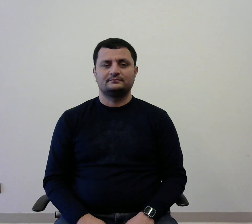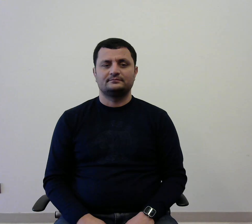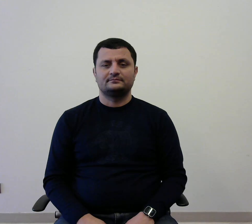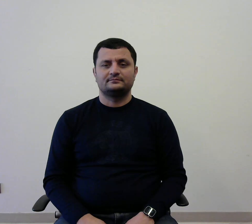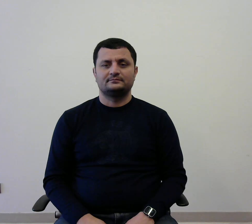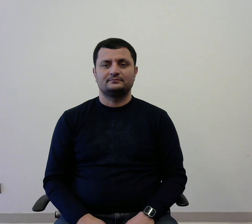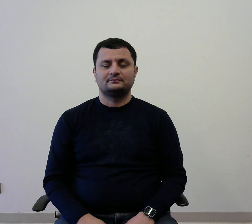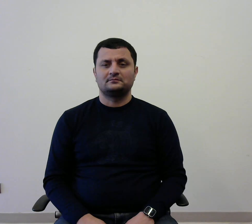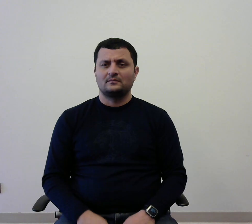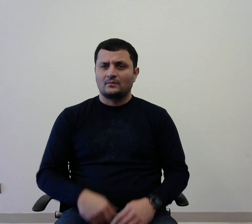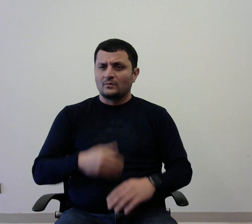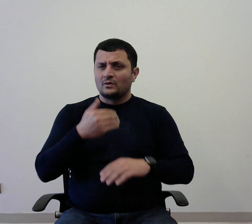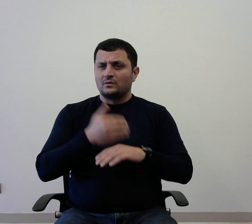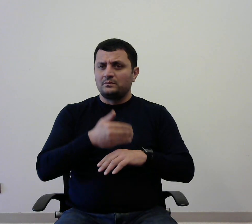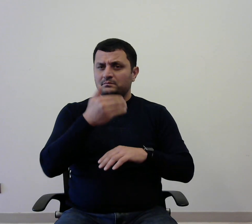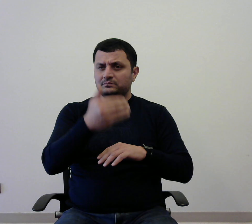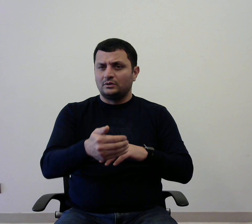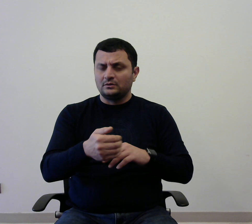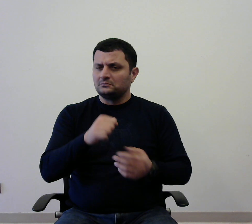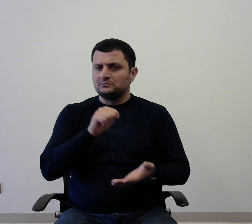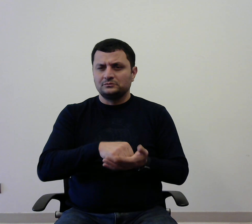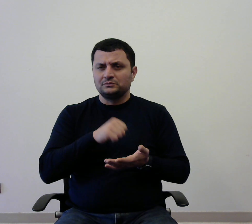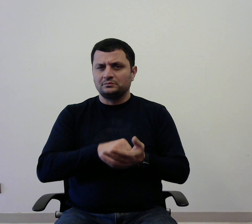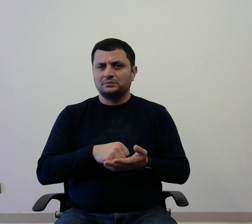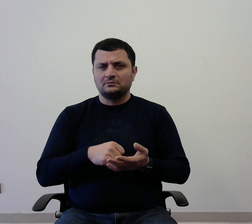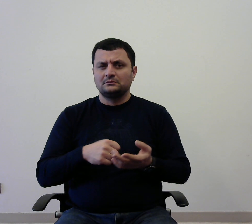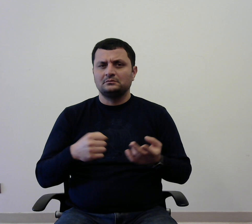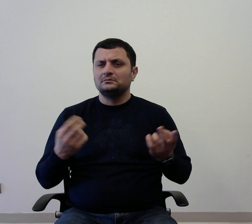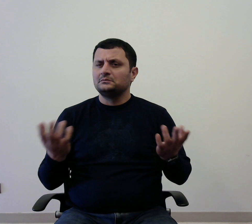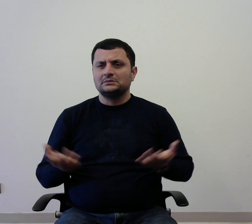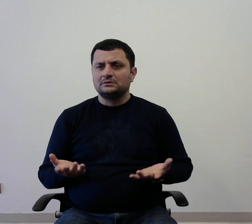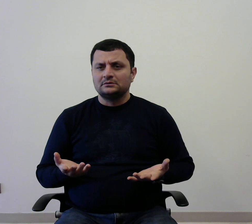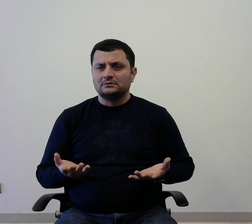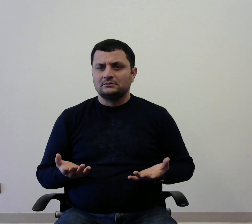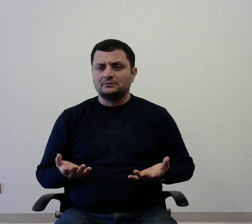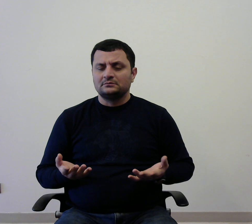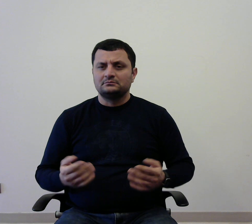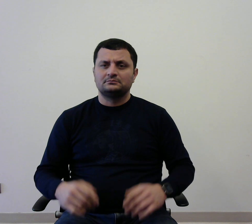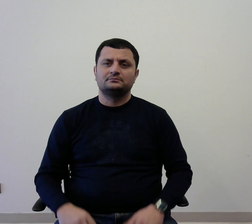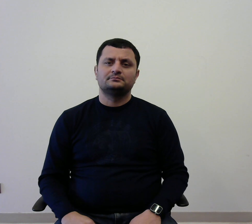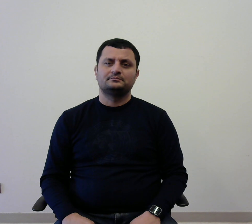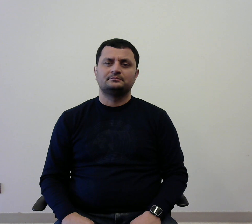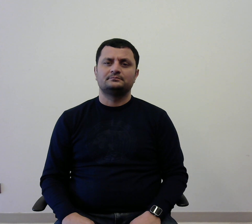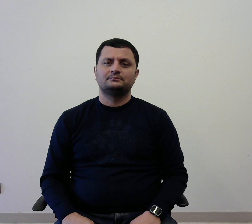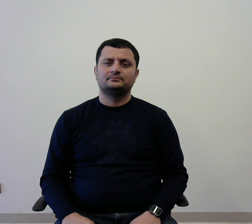Gecikməyinizin səbəbi nədir?